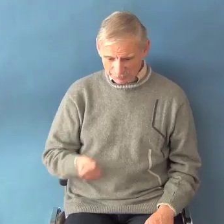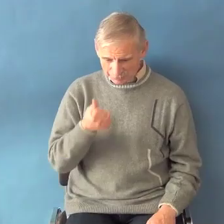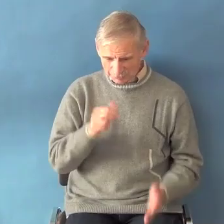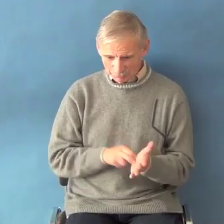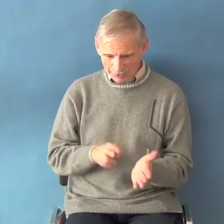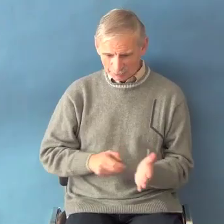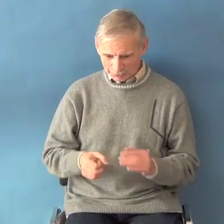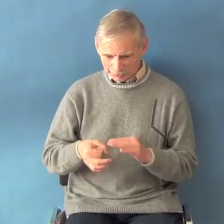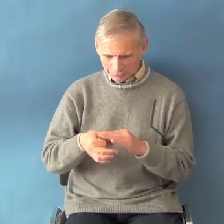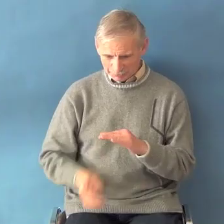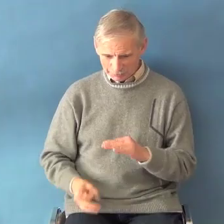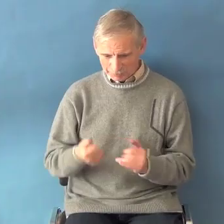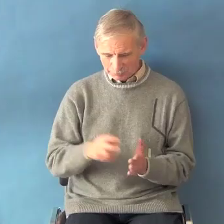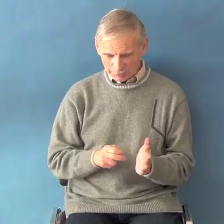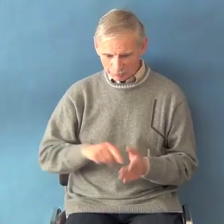Brakuje jednej cienkiej nogi.